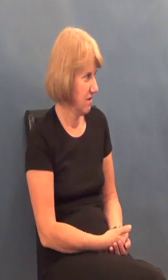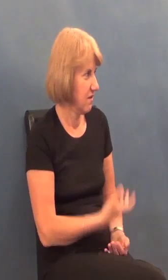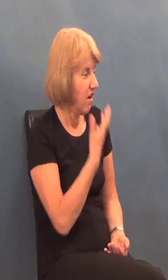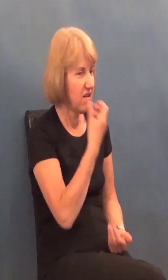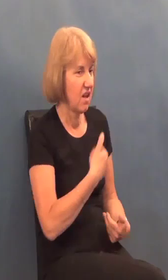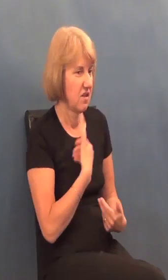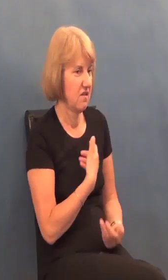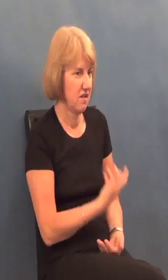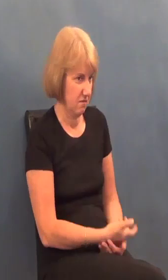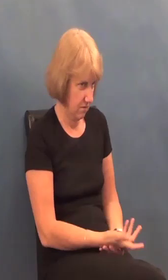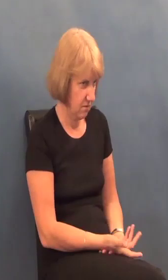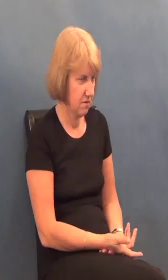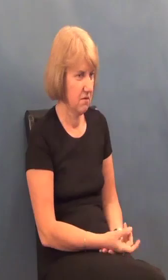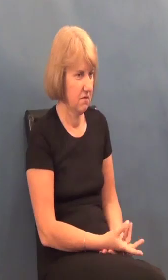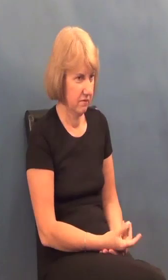Gorące jest niezdrowe, tak.